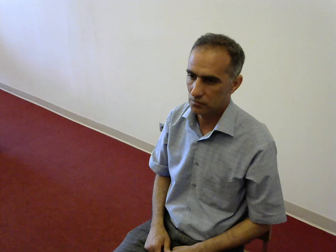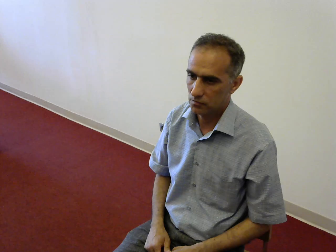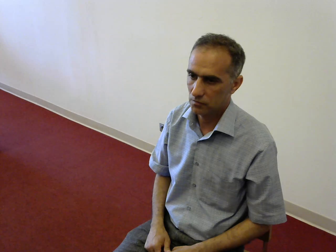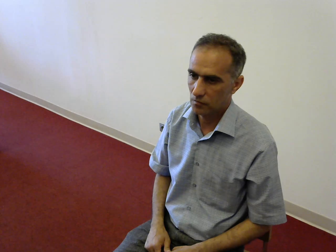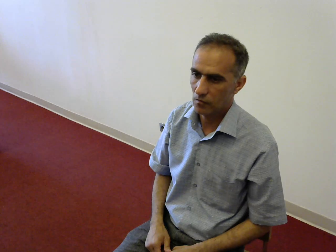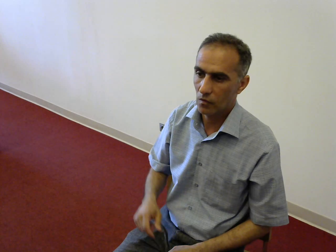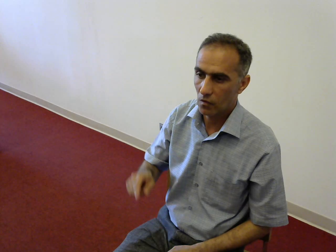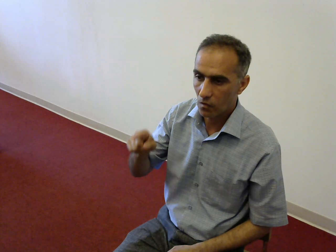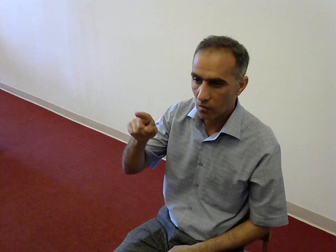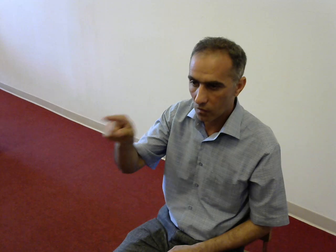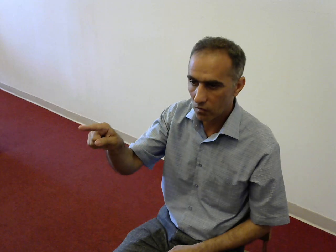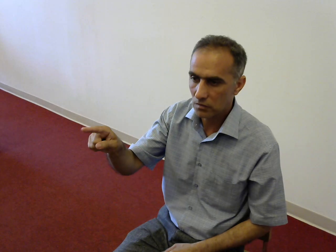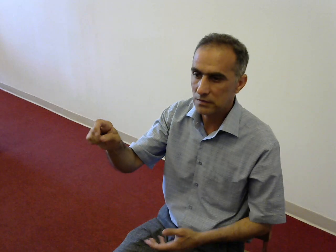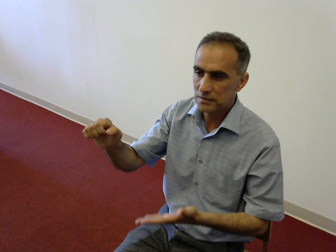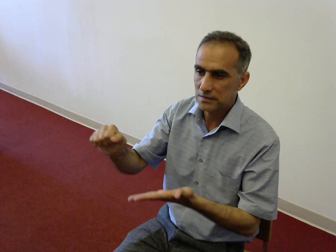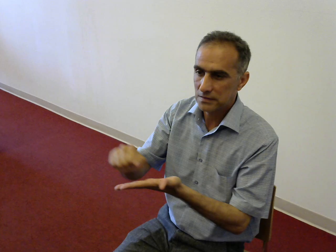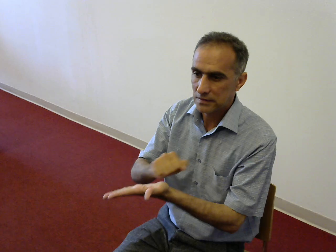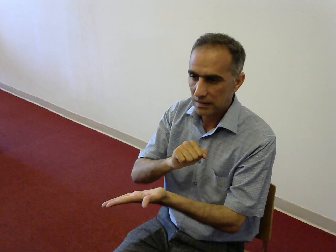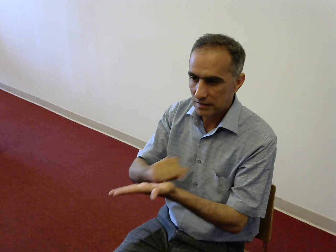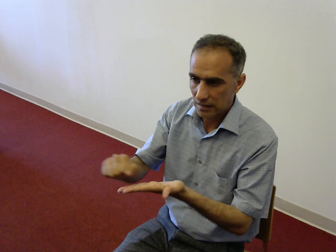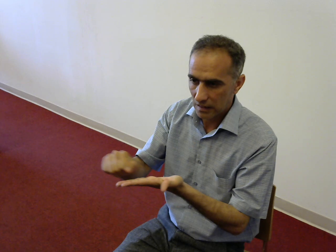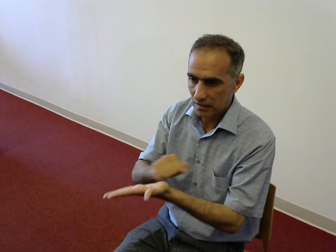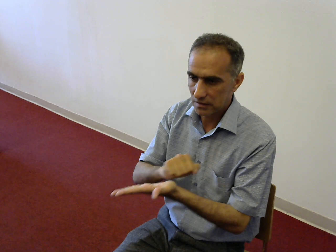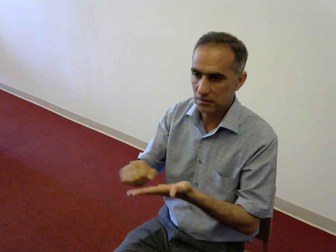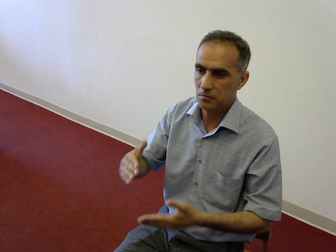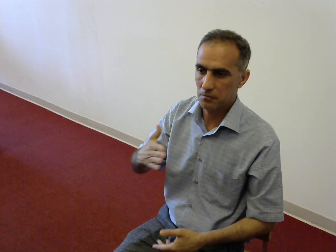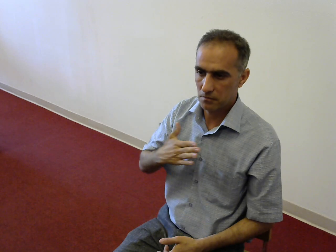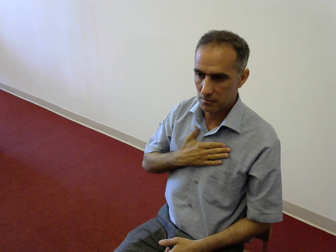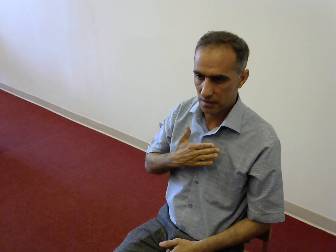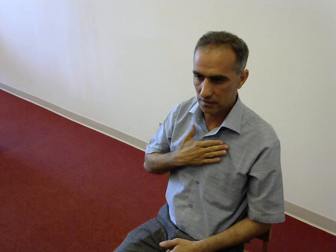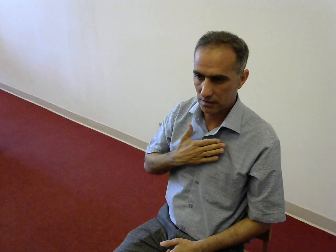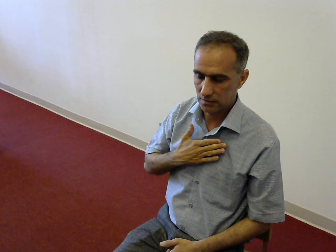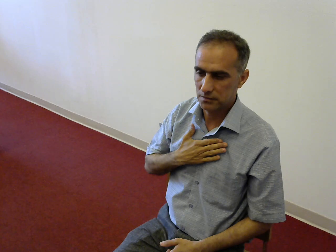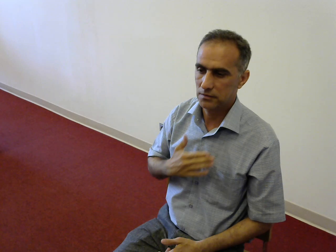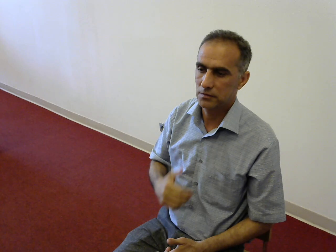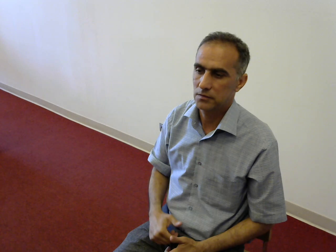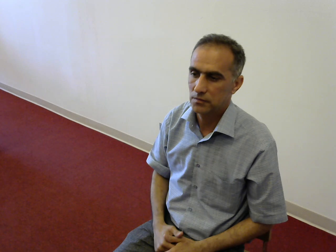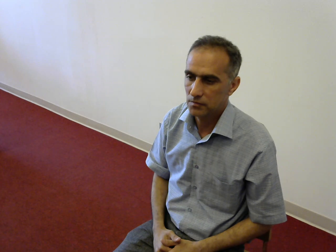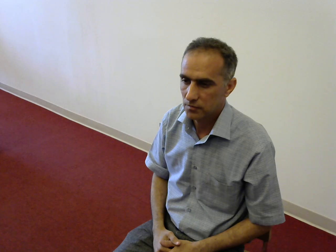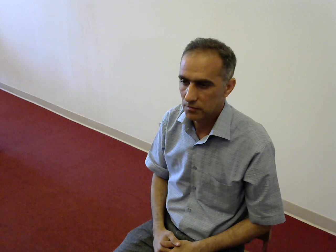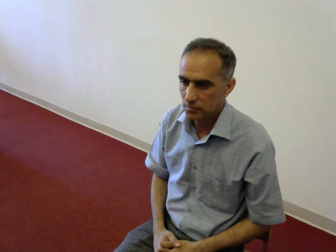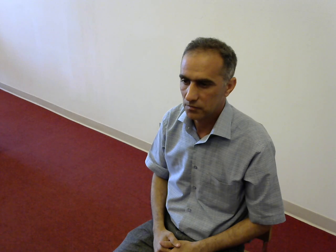Onun sənədləri məndədir